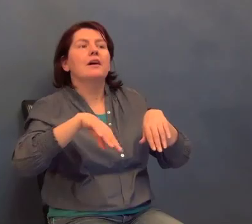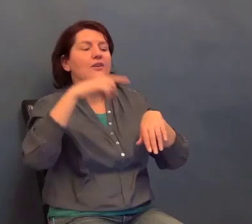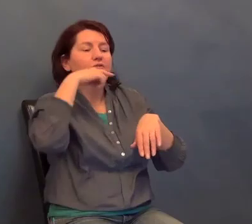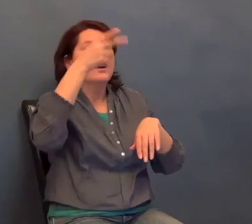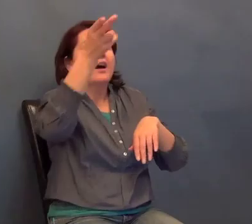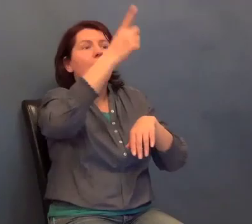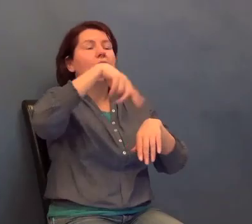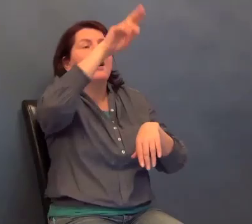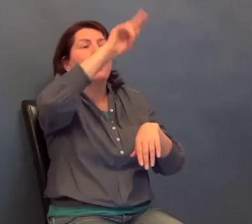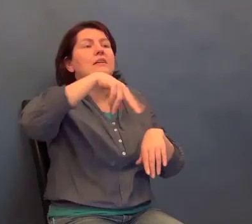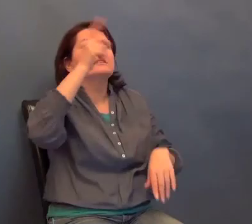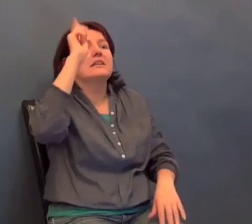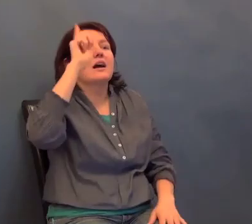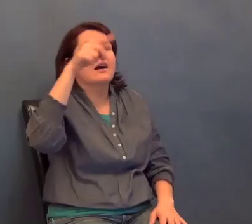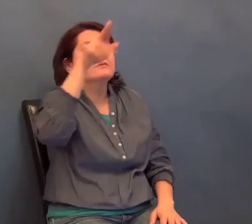Zaznaczono na czerwono jako zakaz.